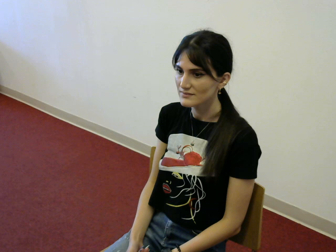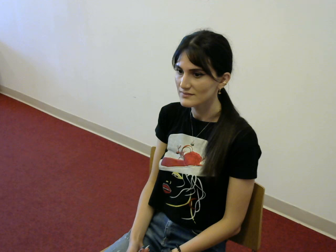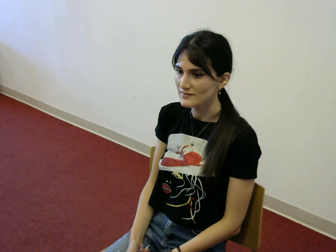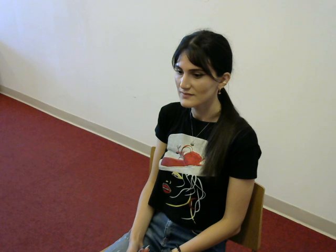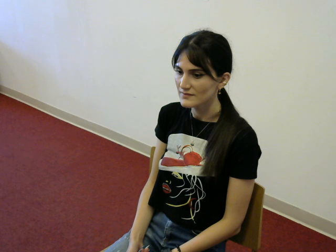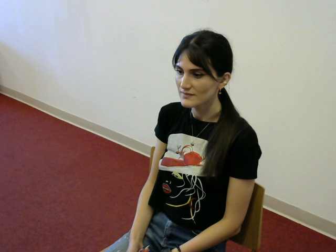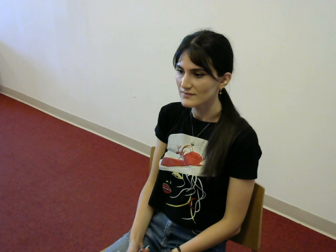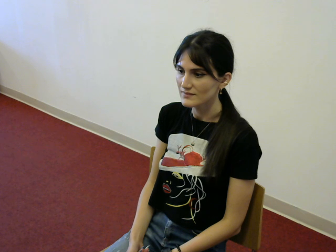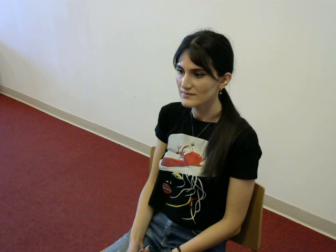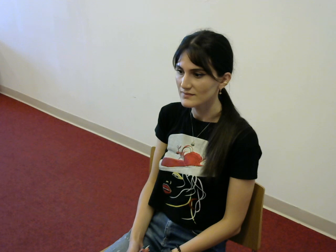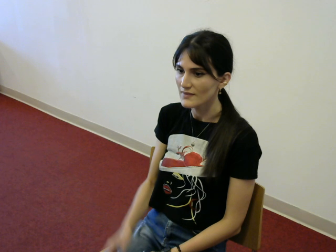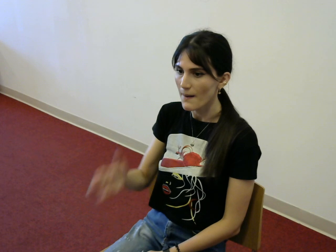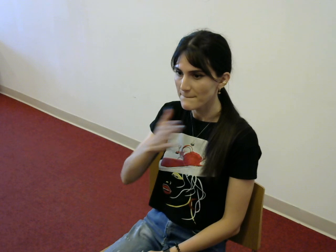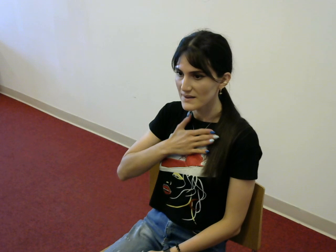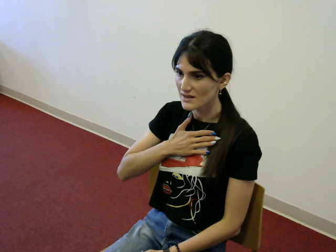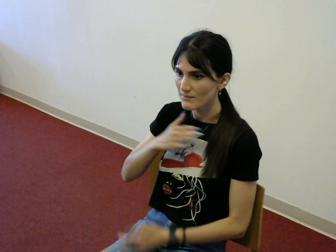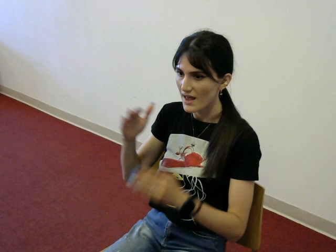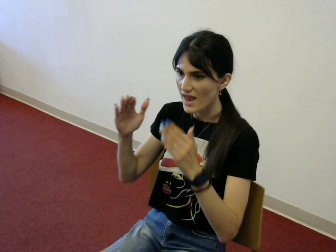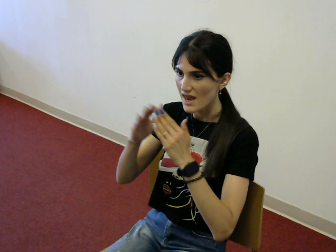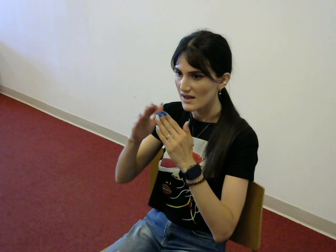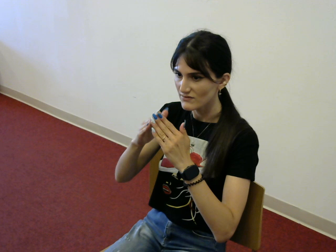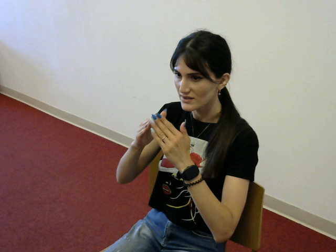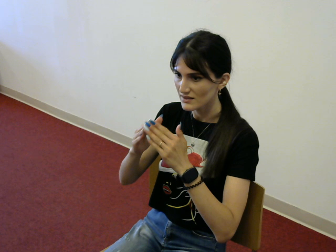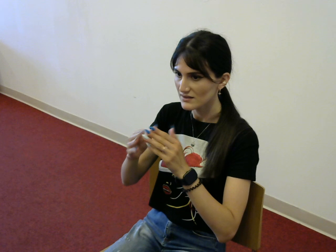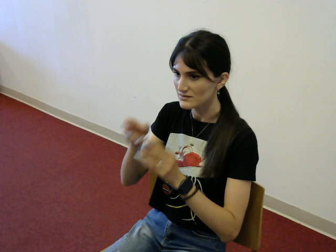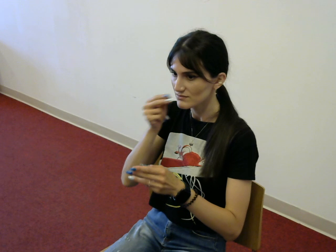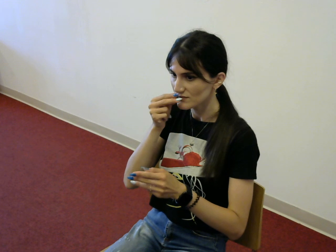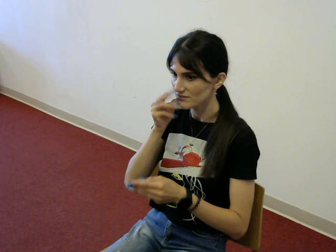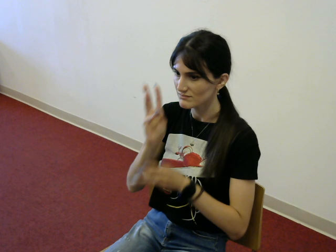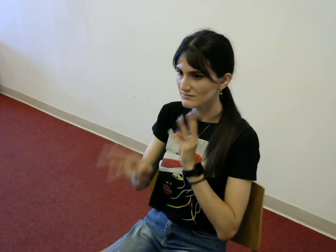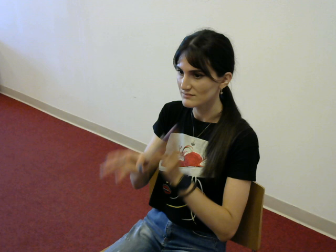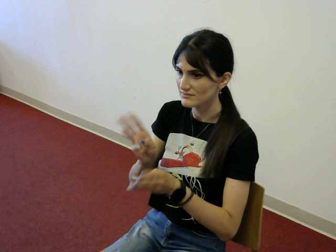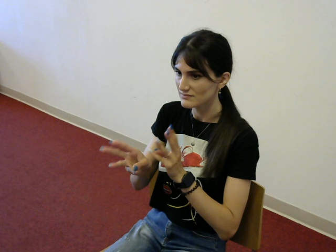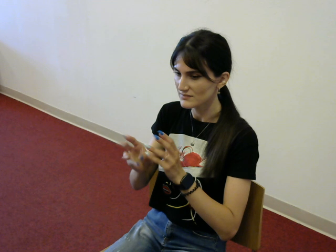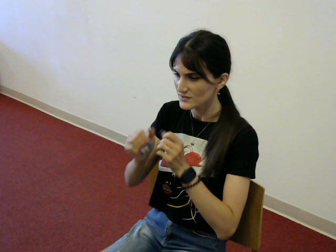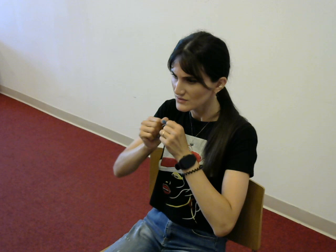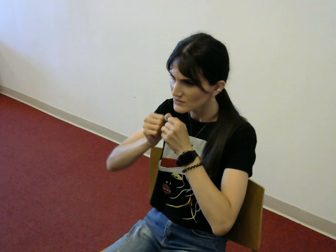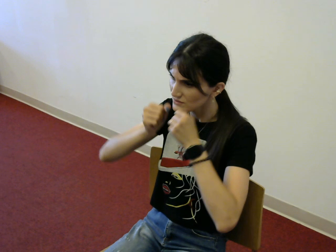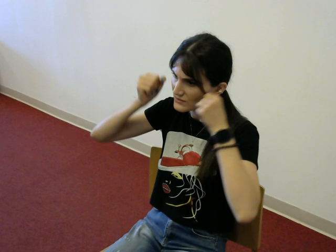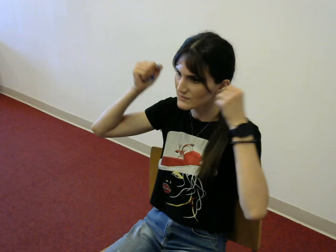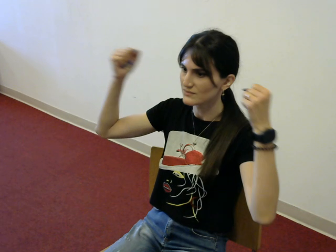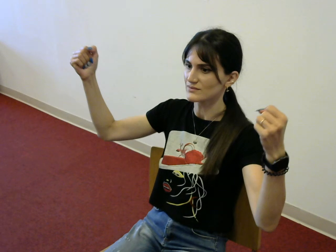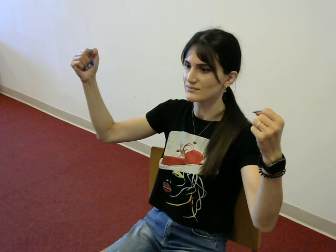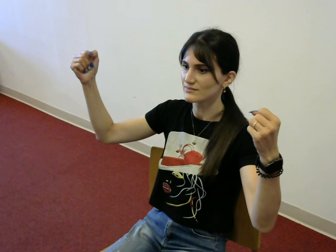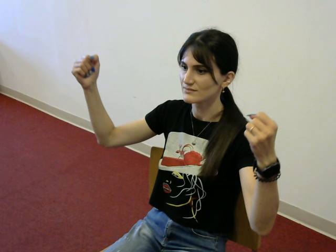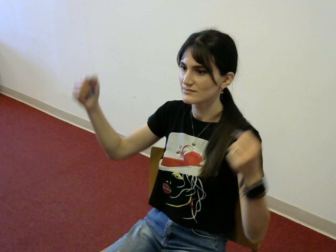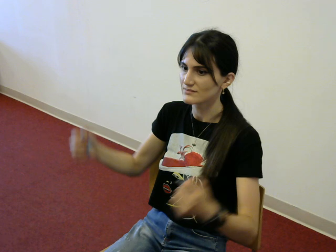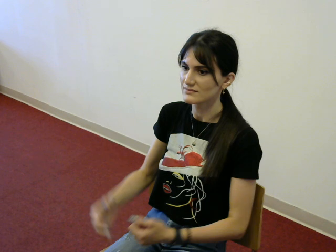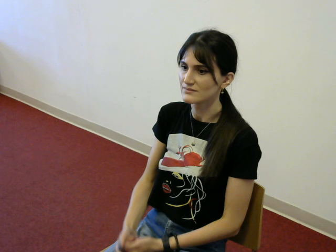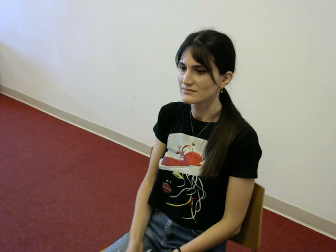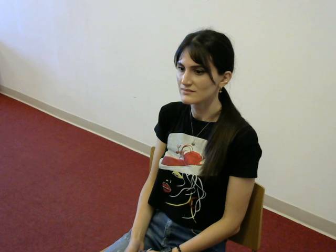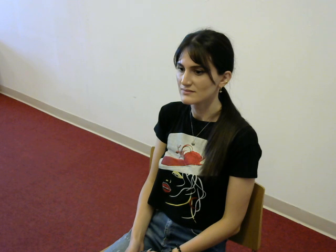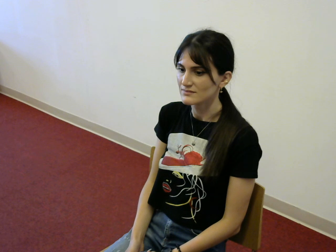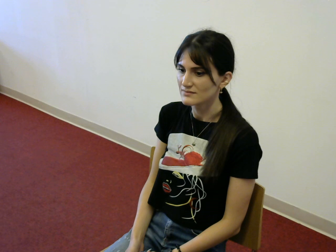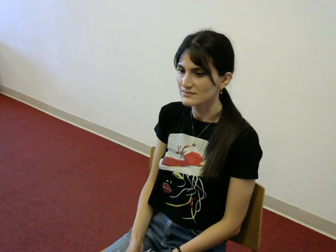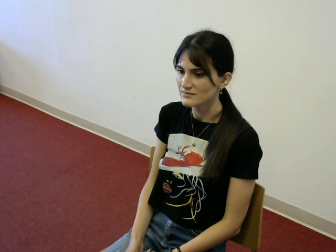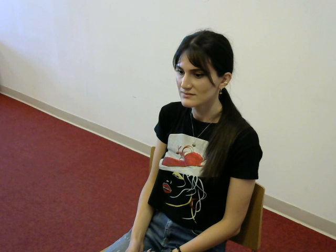Mənim evimin mətbəxi genişdir